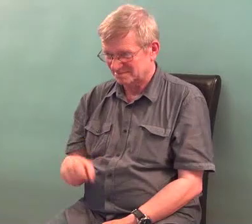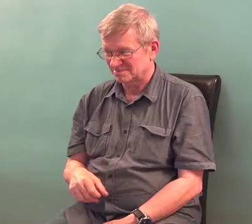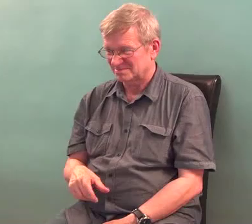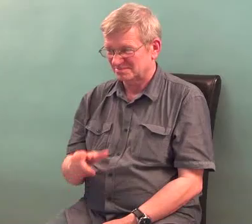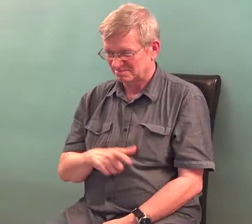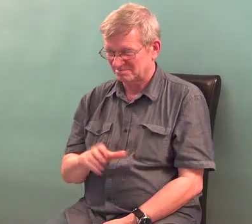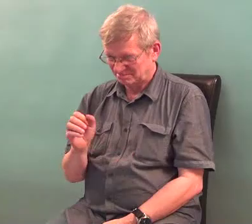We dwóch, tak?